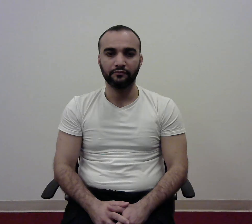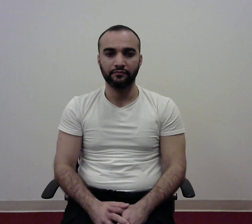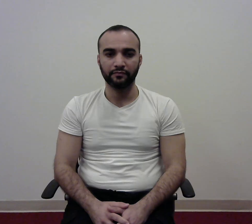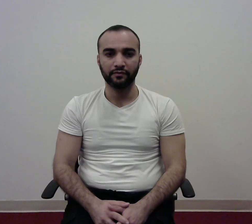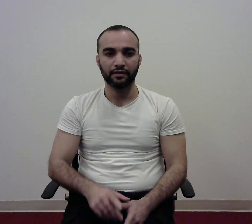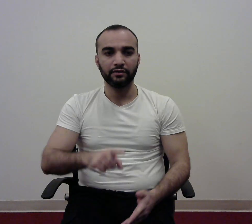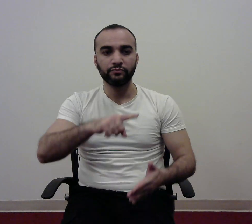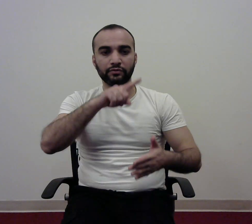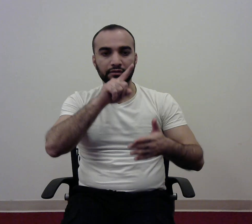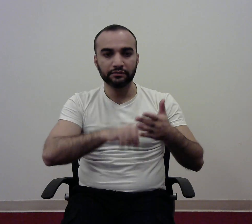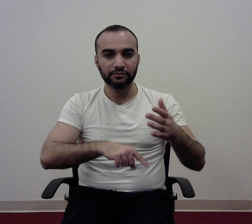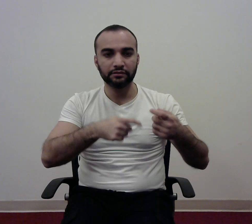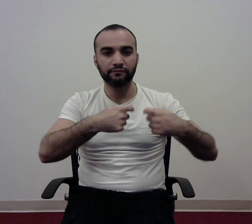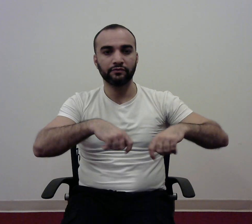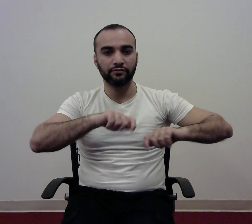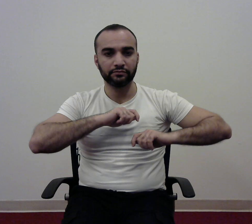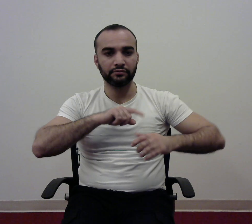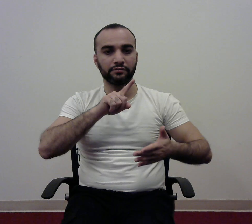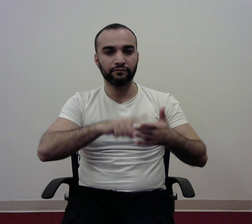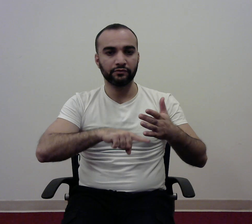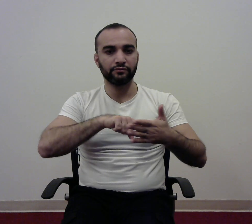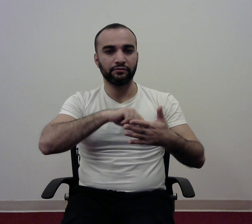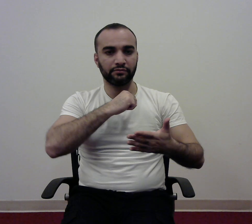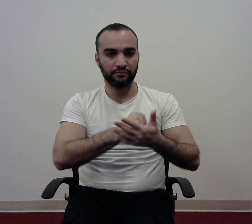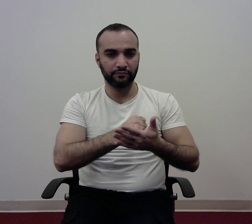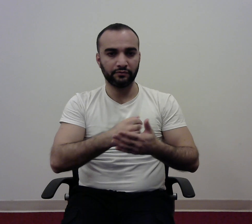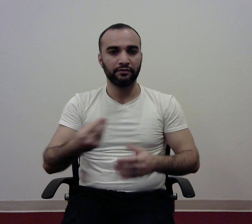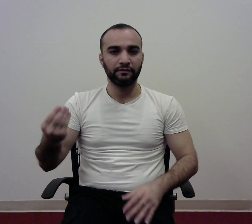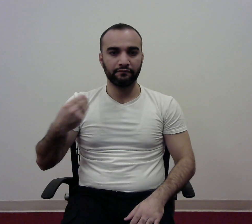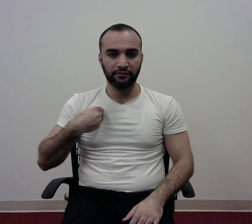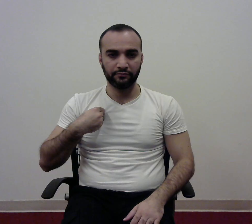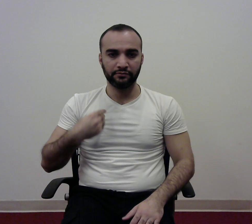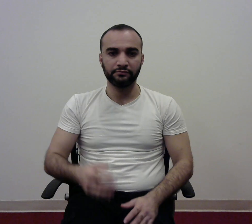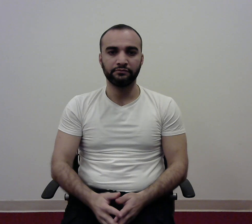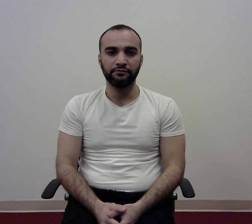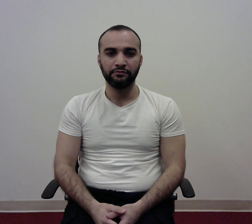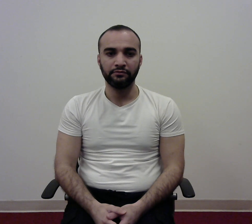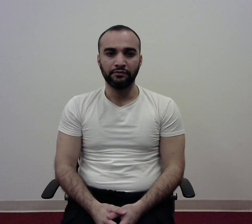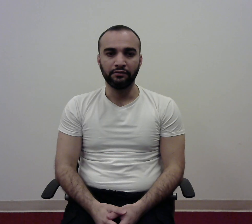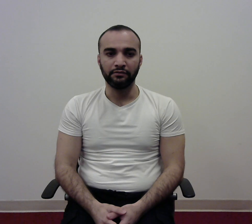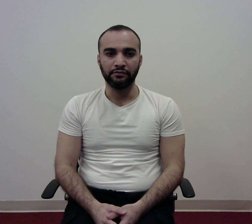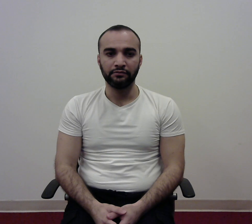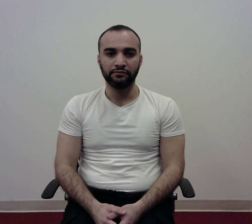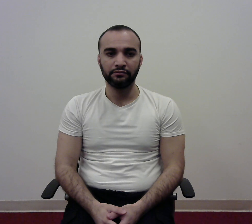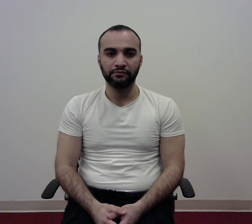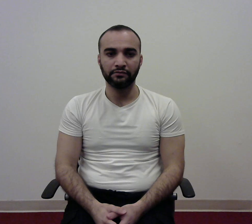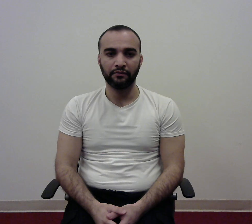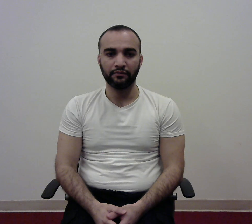Etibarnamə notariusda verilir